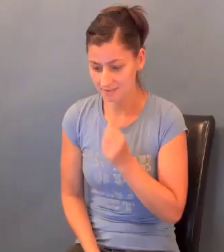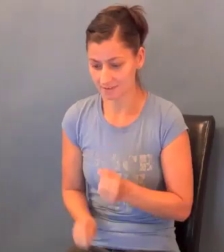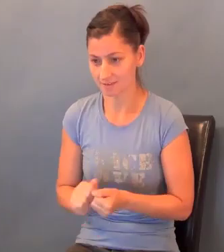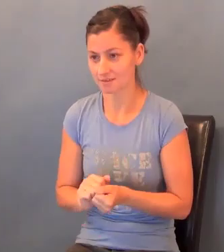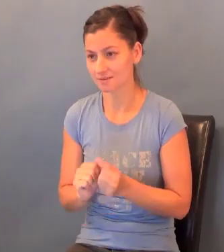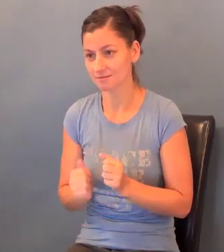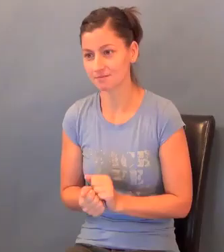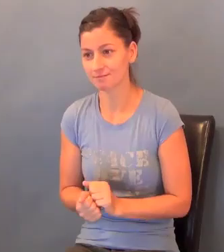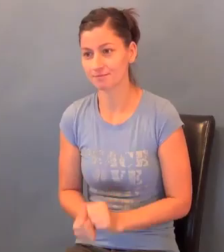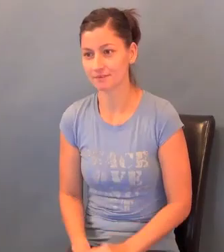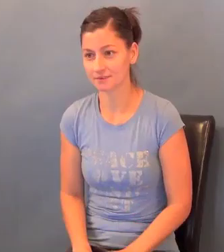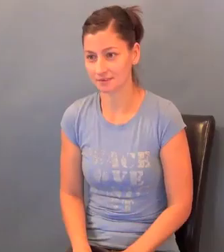Albo.